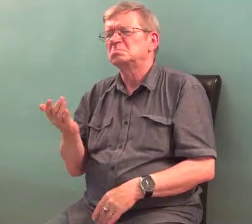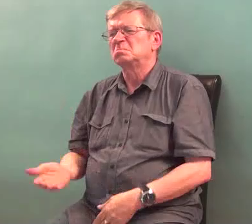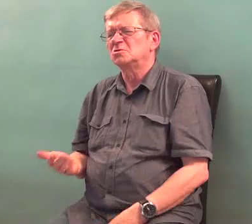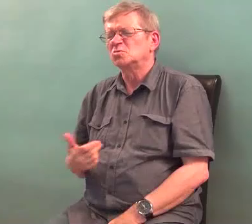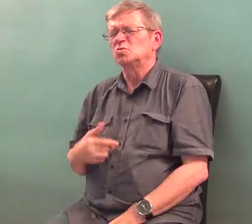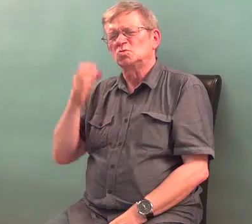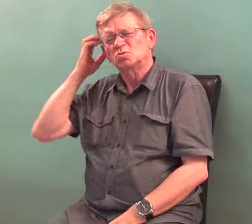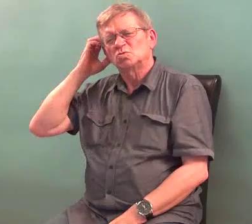Ja się zastanawiam.